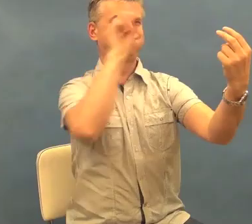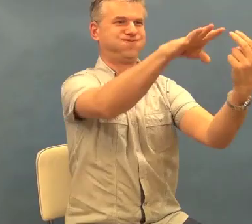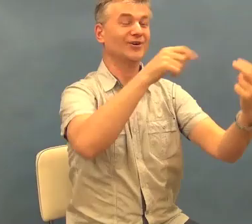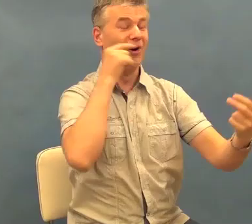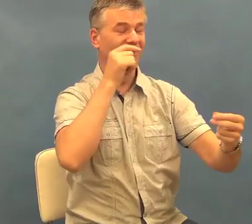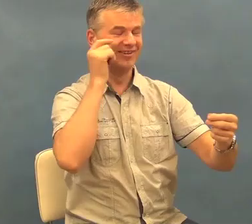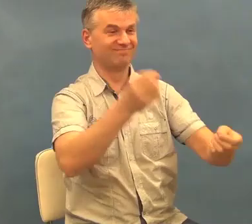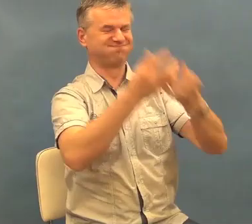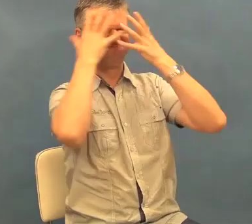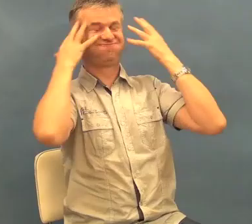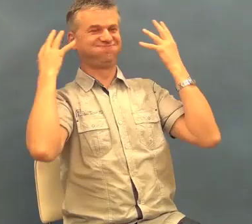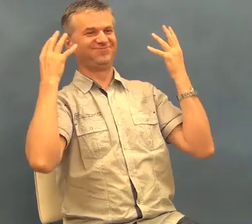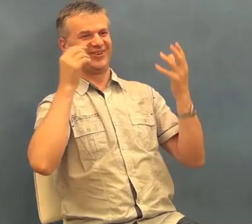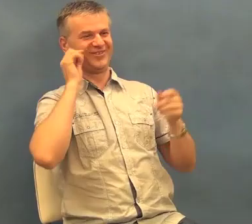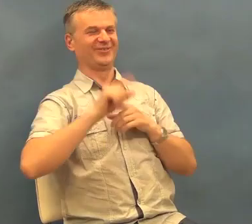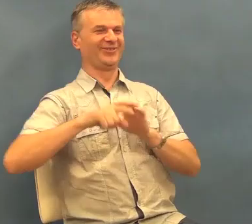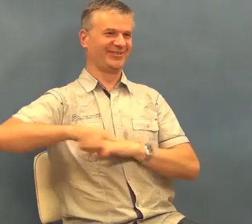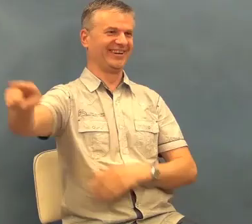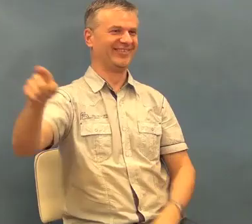Kot jest oblany wodą po pysku i ucieka.